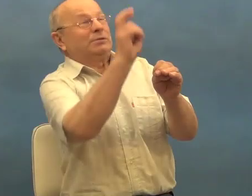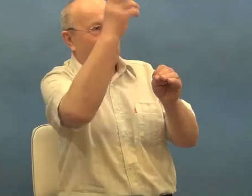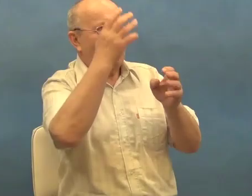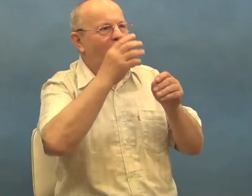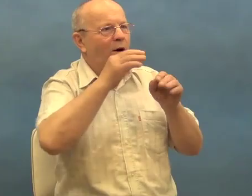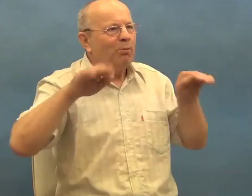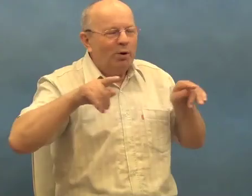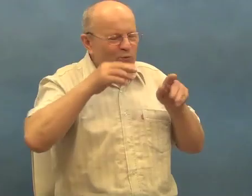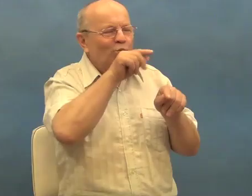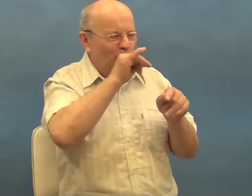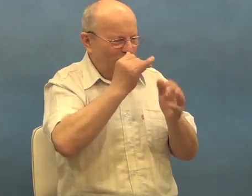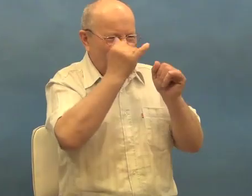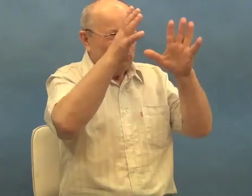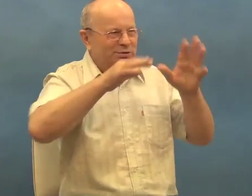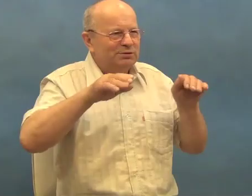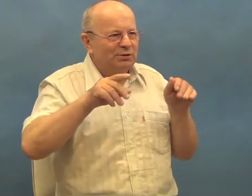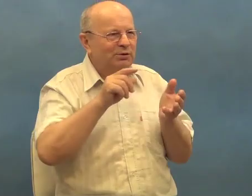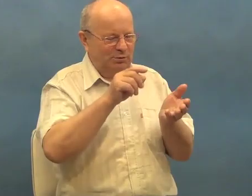Ptaszek żółty obserwował kota.